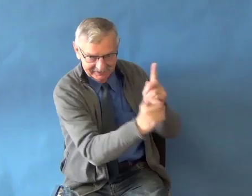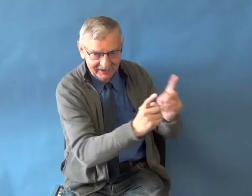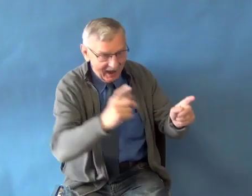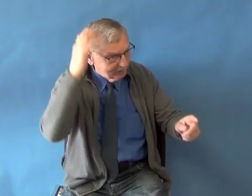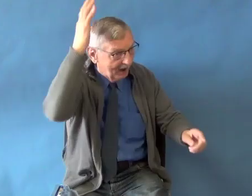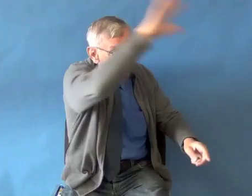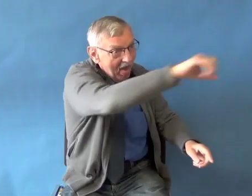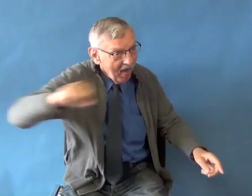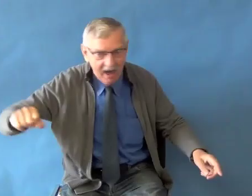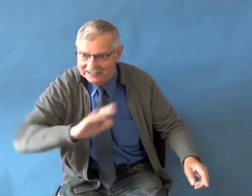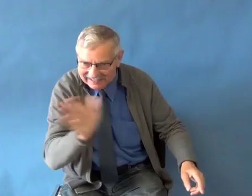Nie złapał jej za głowę.